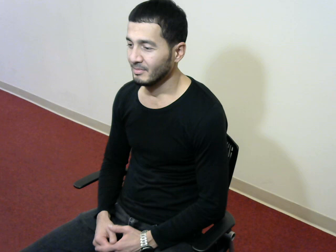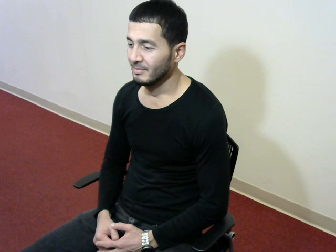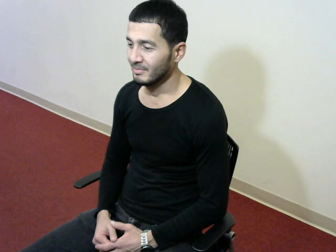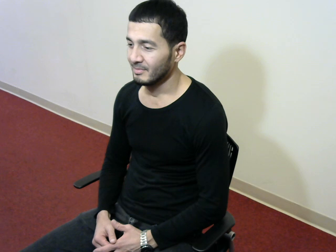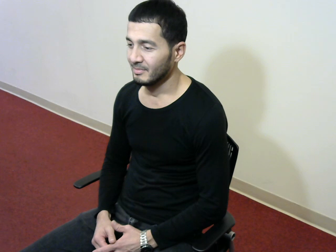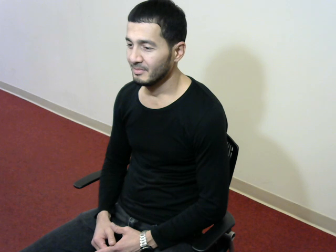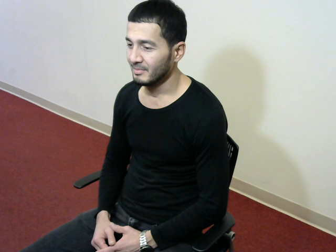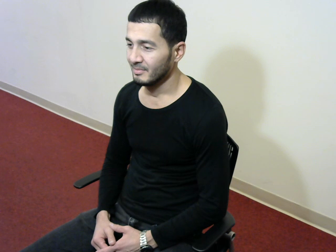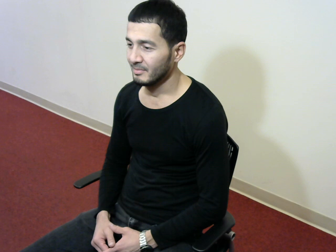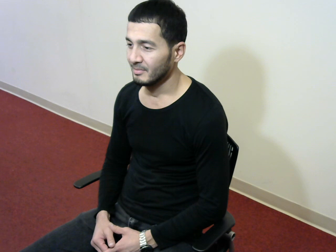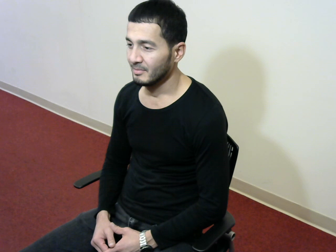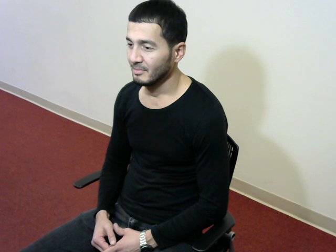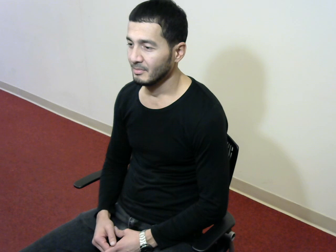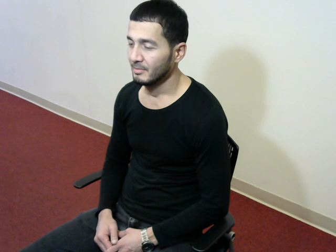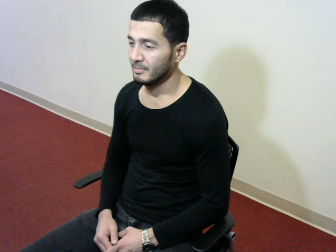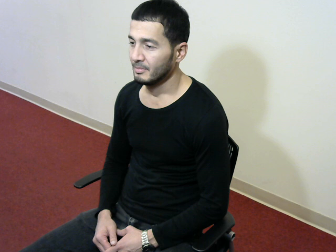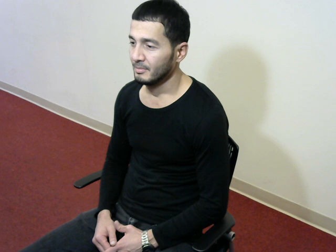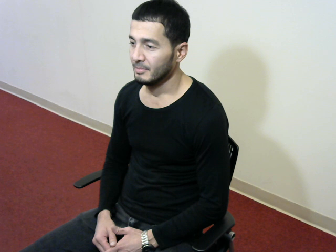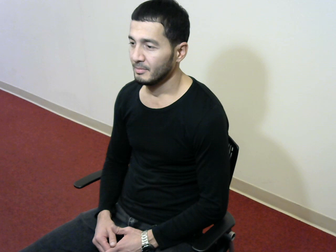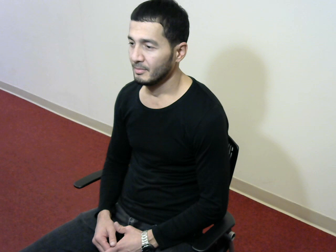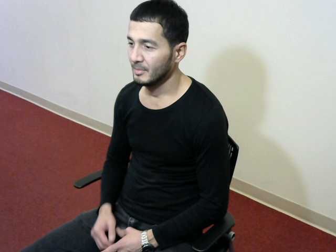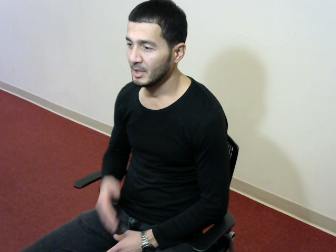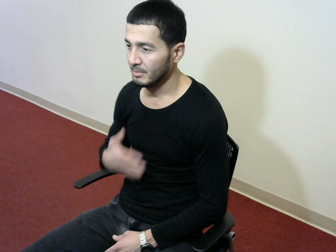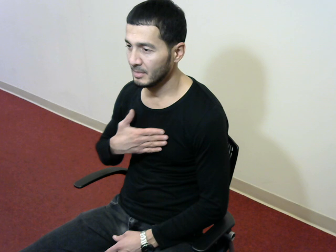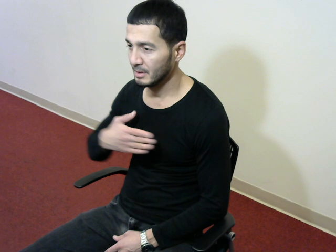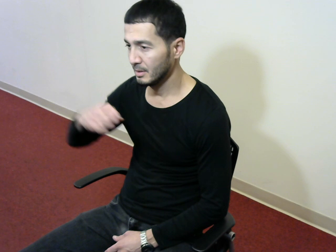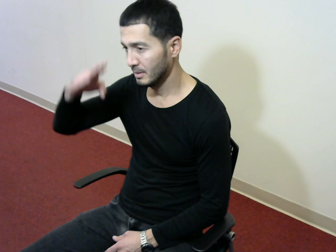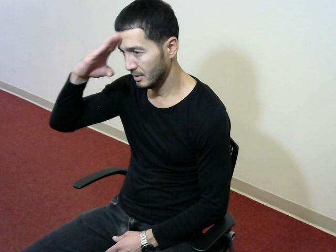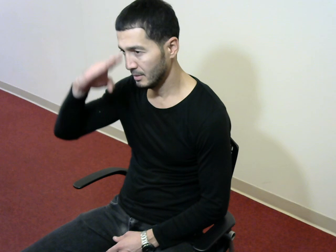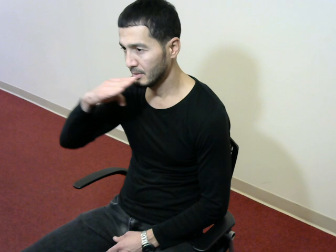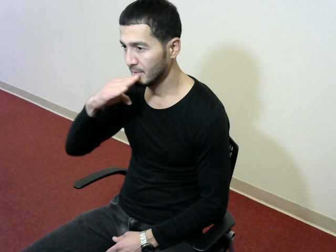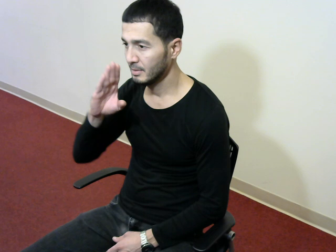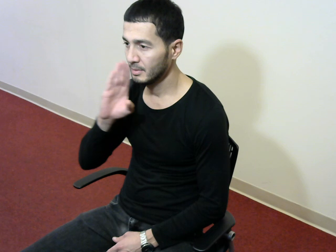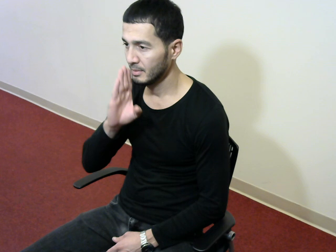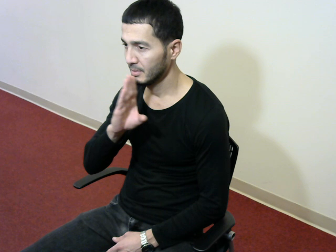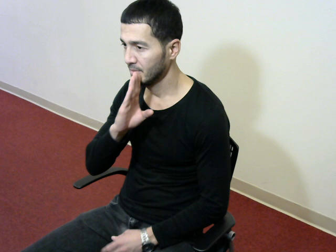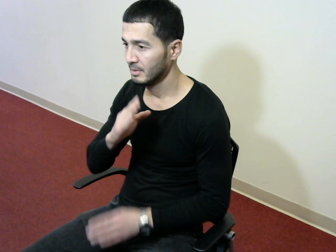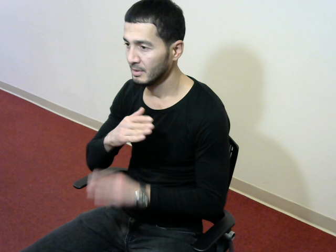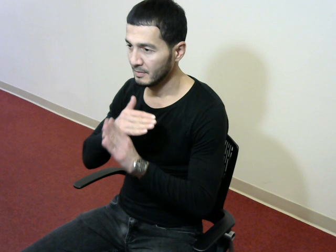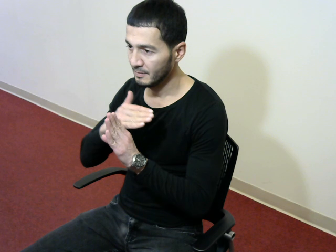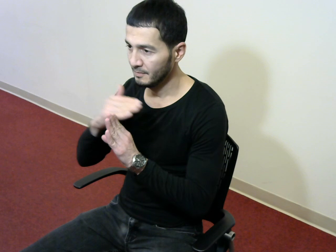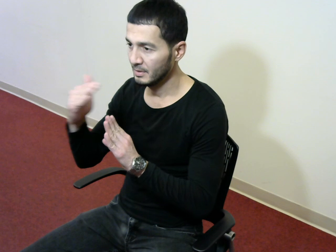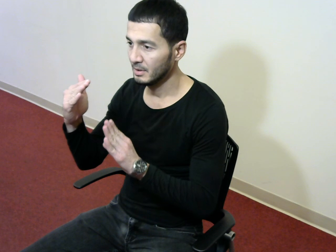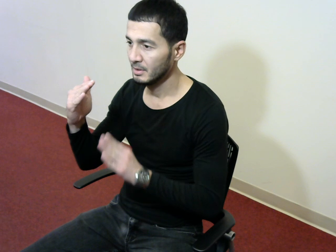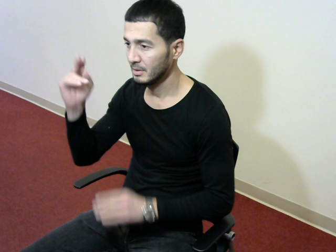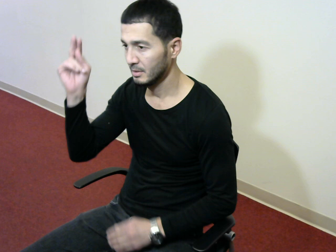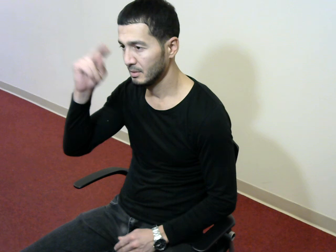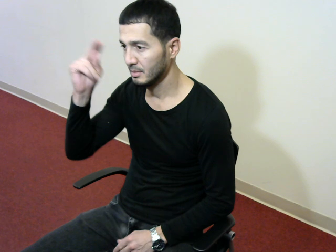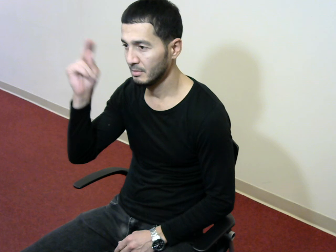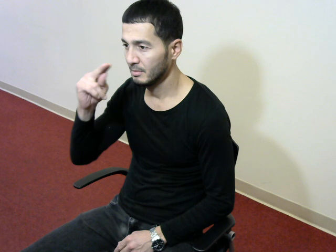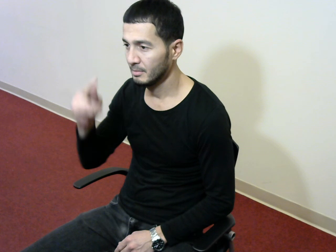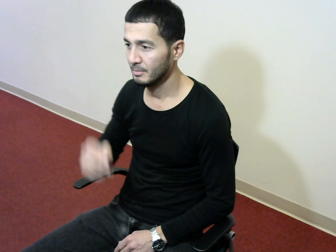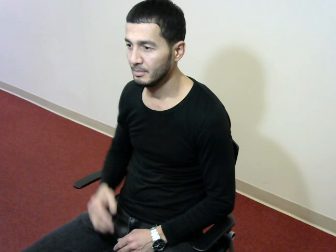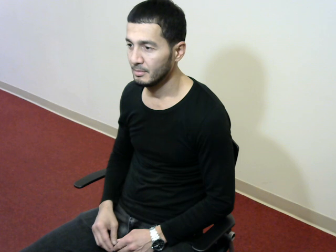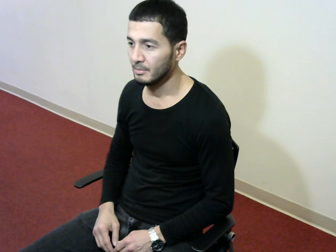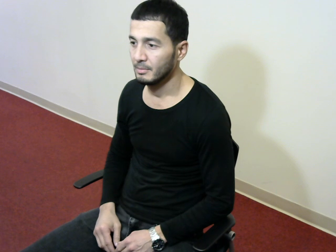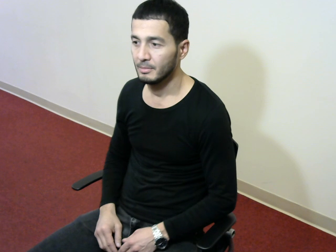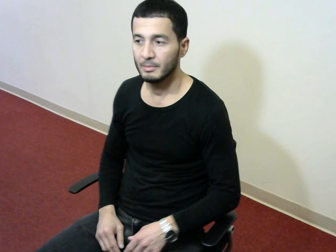Mənim valideynlərim ali təhsillidir